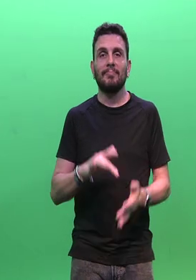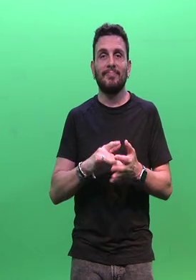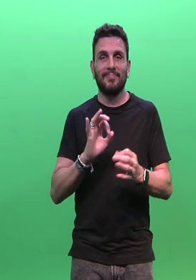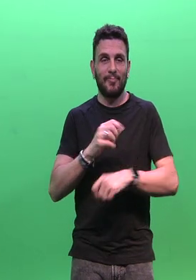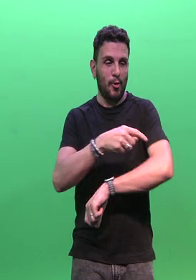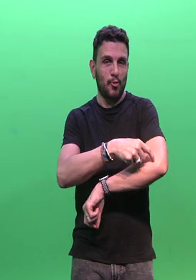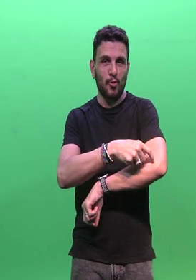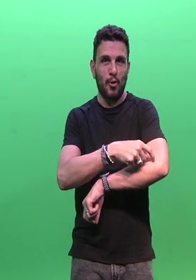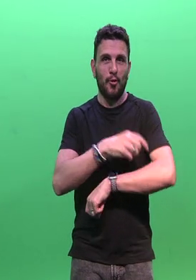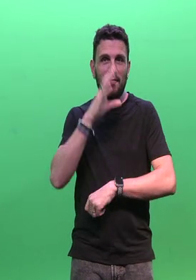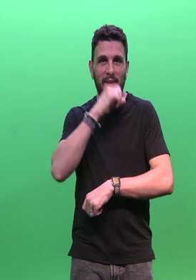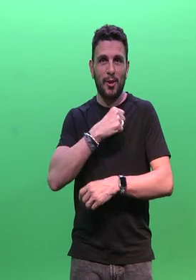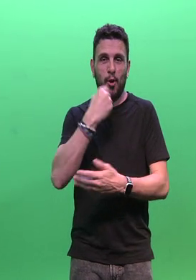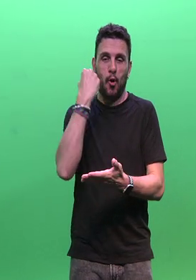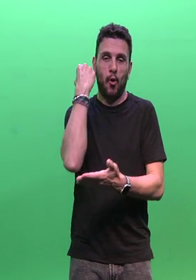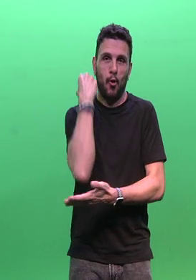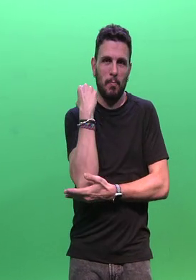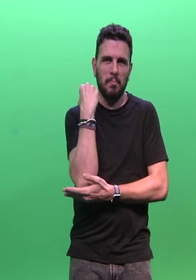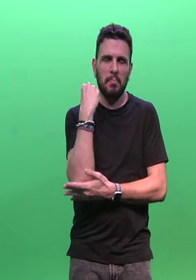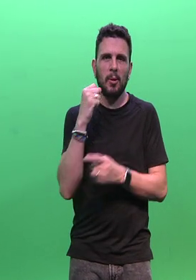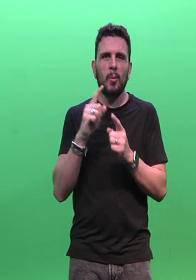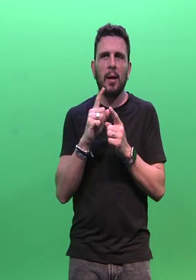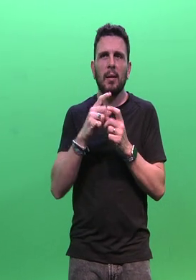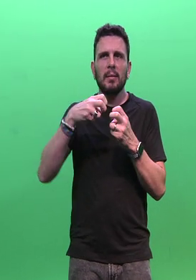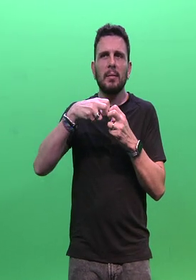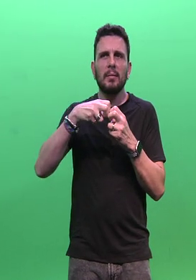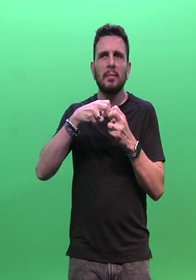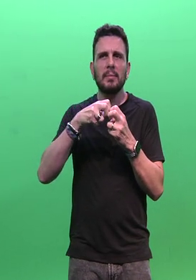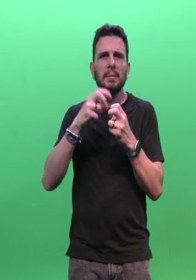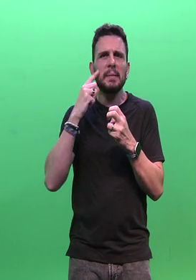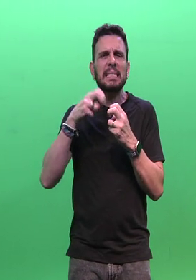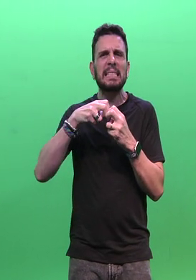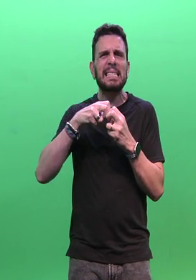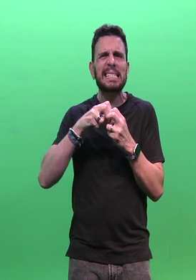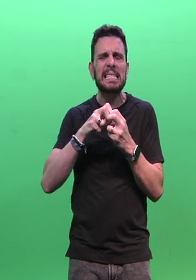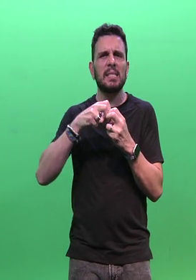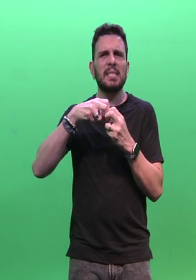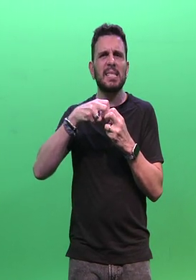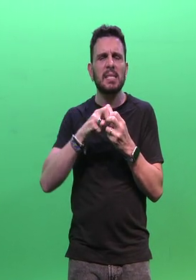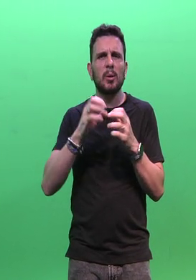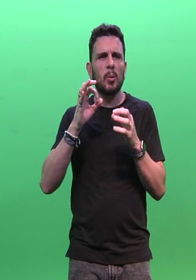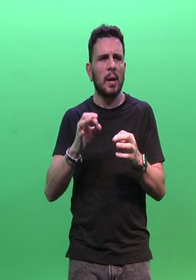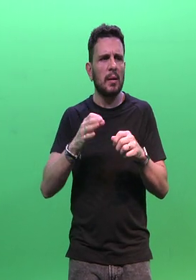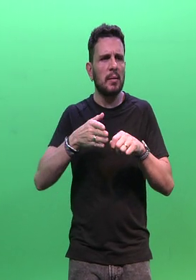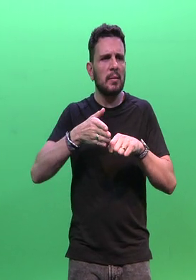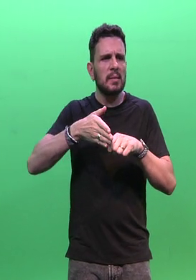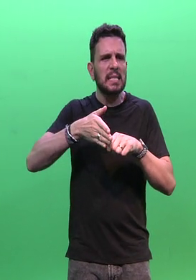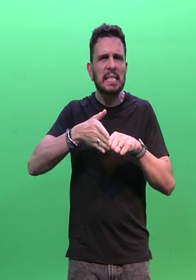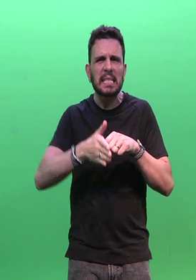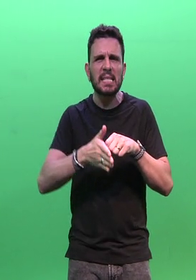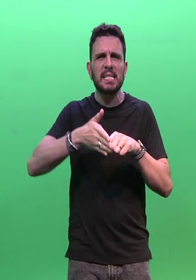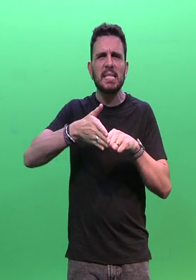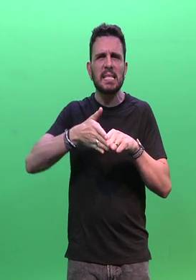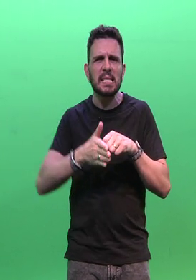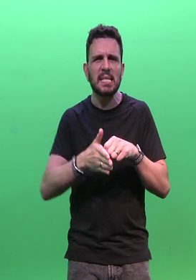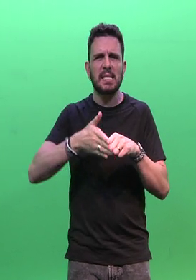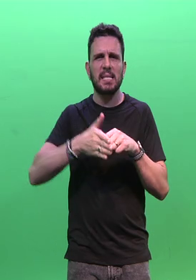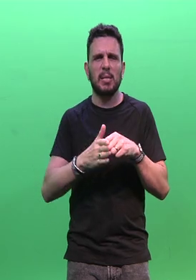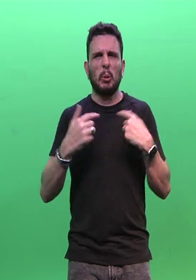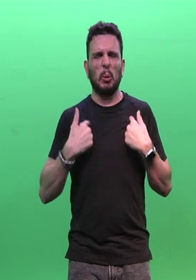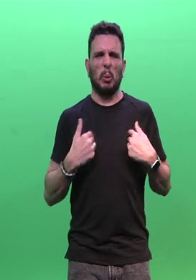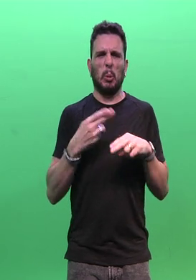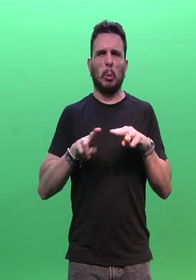Sense voler em vaig donar un cop al colze i vaig sentir que quan es movia l'os em feia mal, i era com si el serréssin, és estrany.